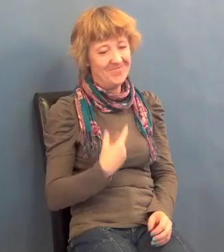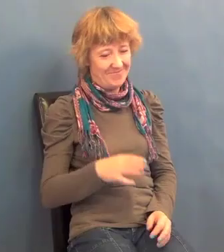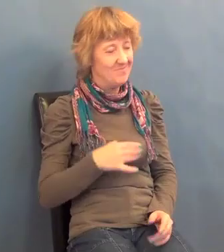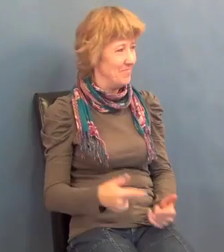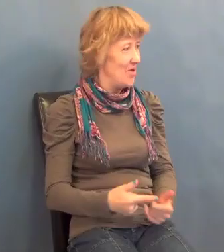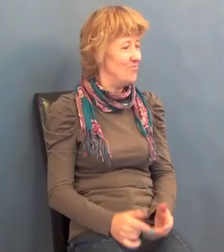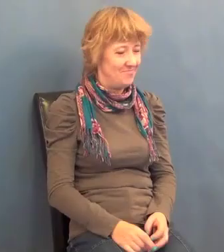Aha, już jasne.